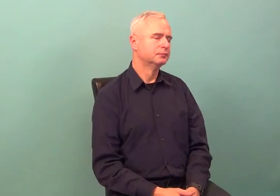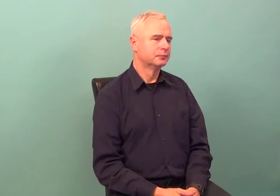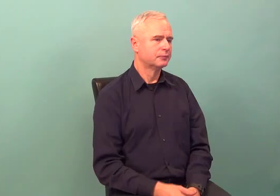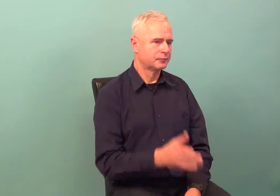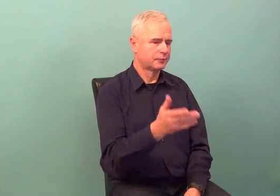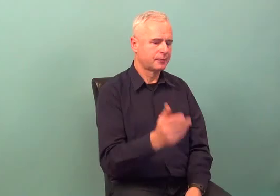Proszę bardzo.